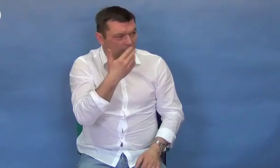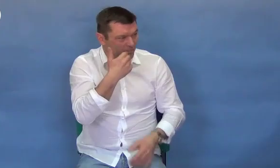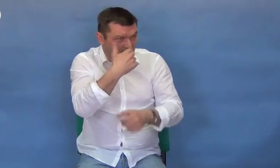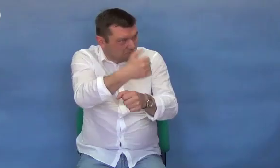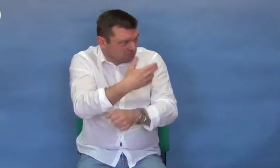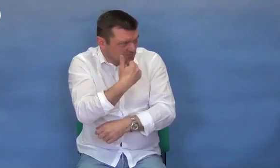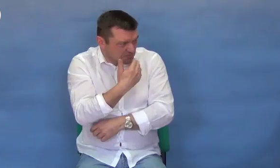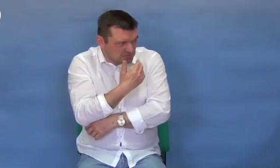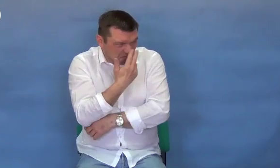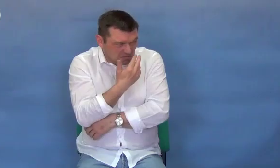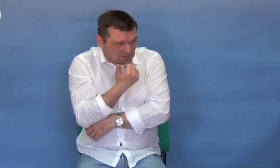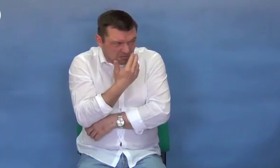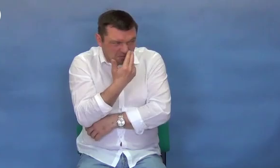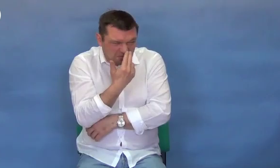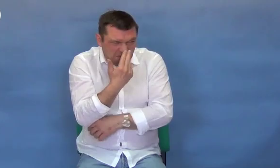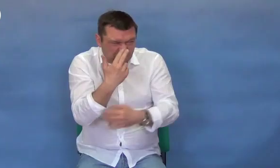Nie widziałem, żeby stał taki znak.